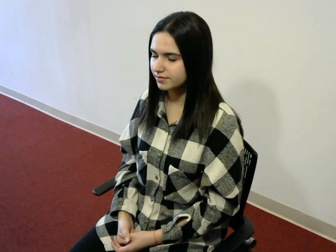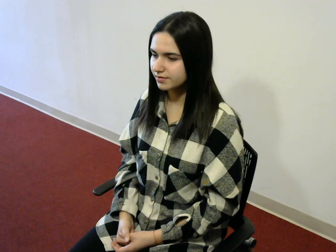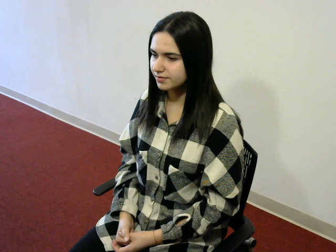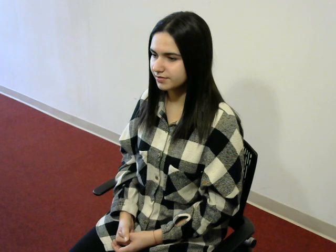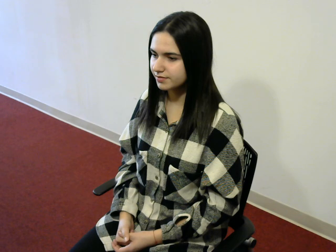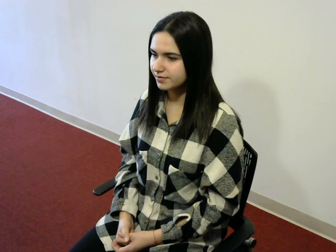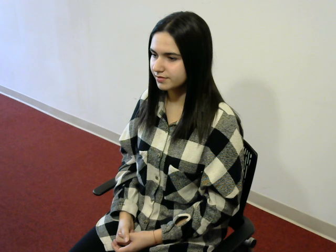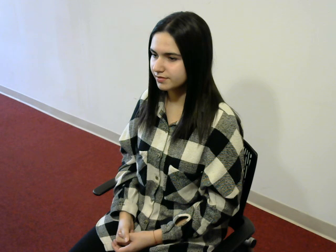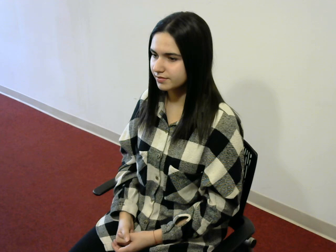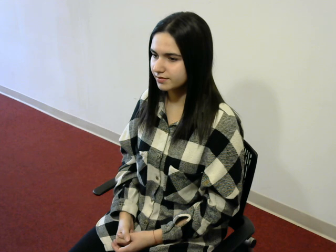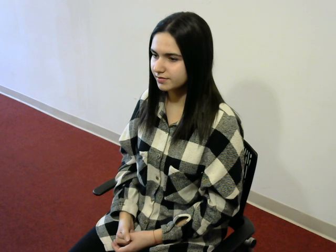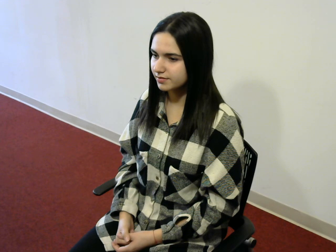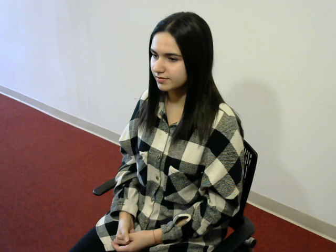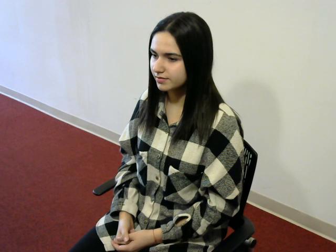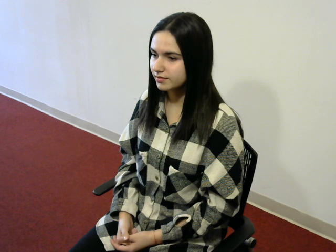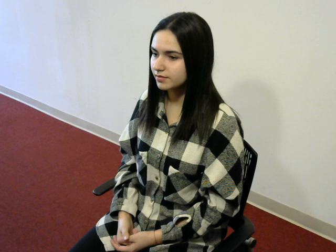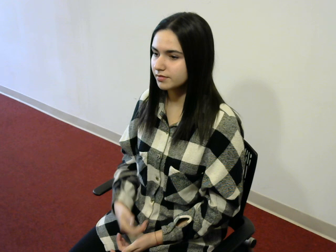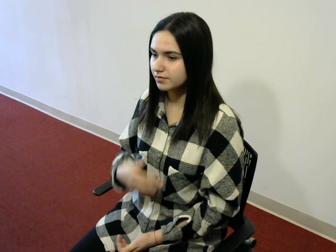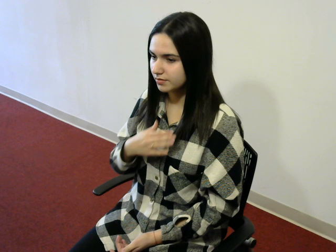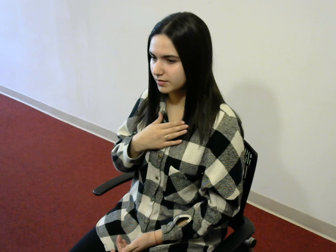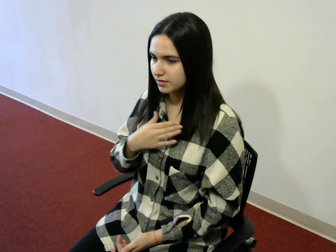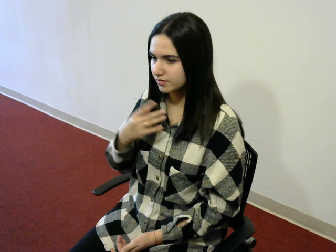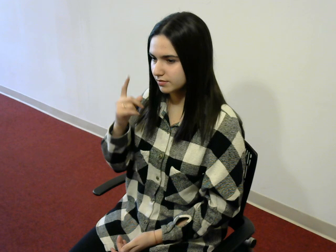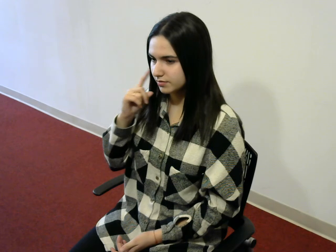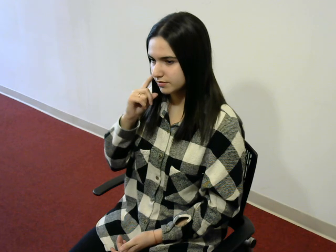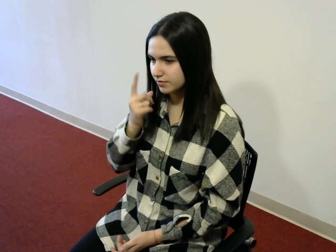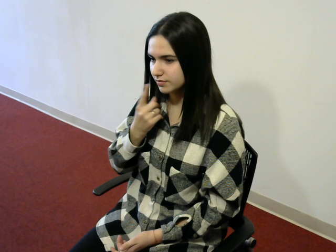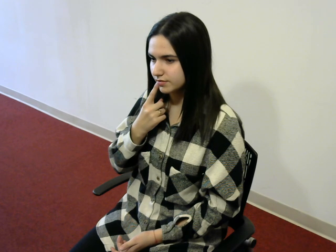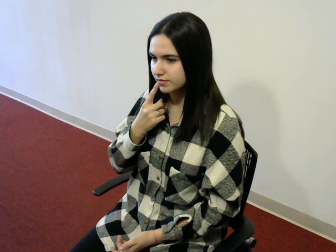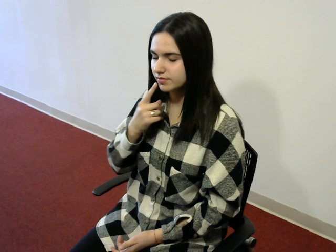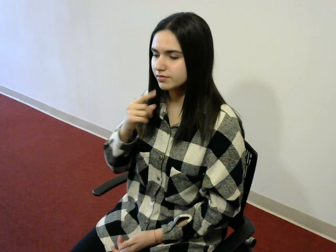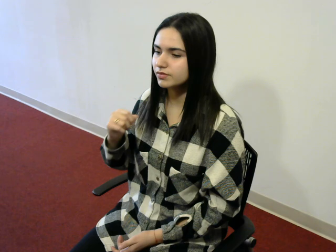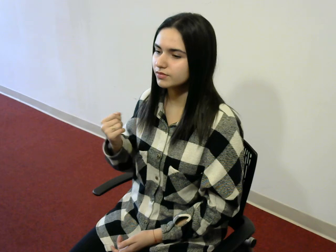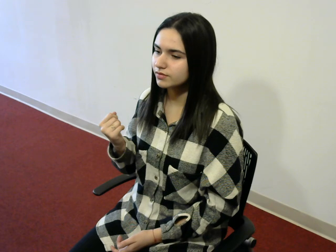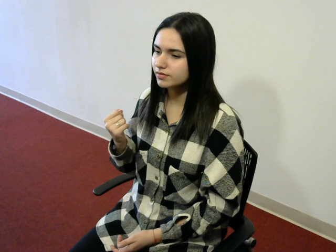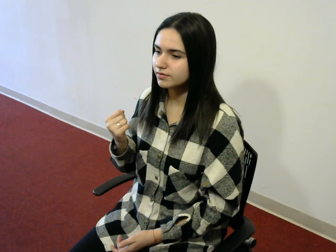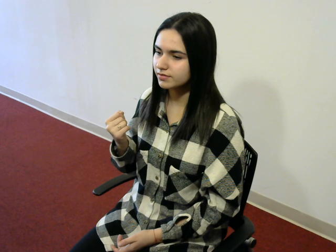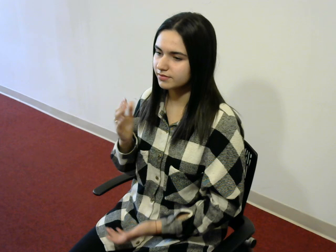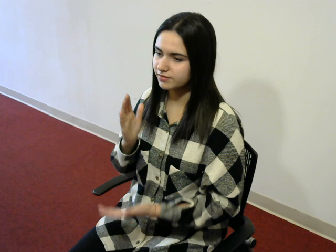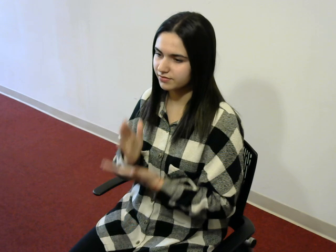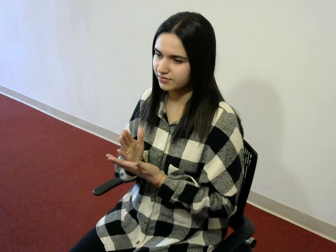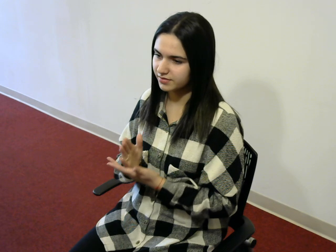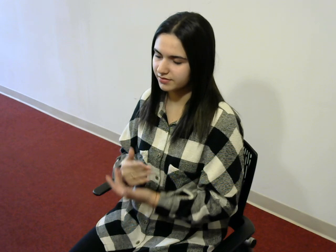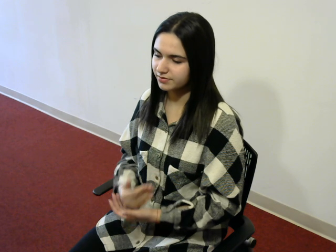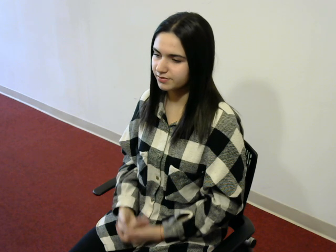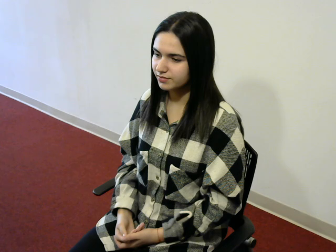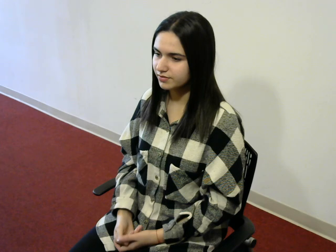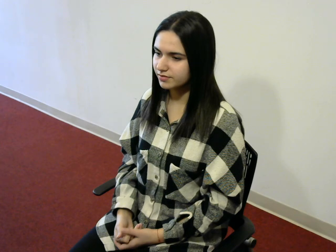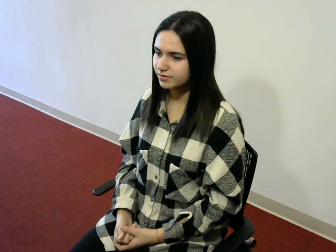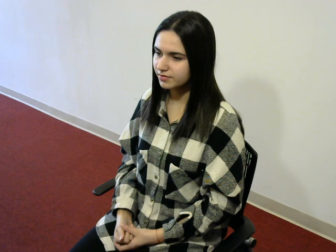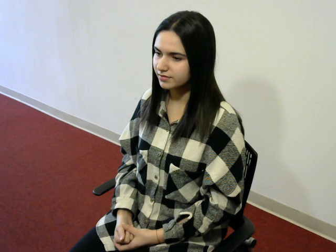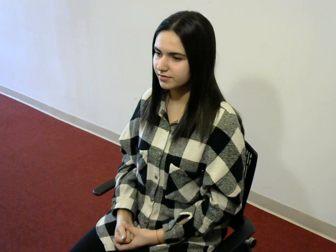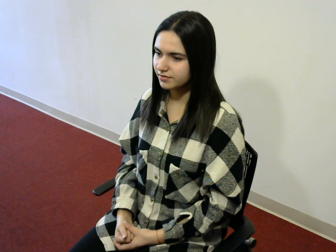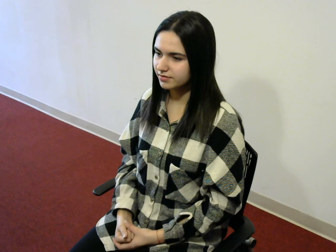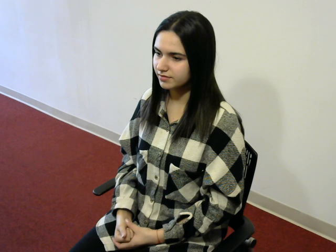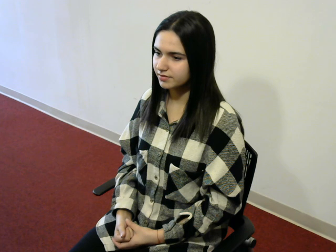Mənim eşitmə məhdudiyyətli dostlarım var